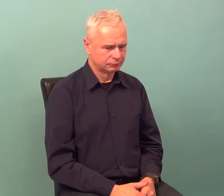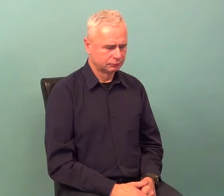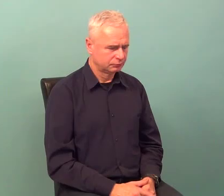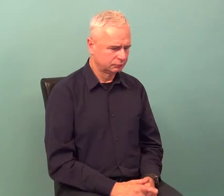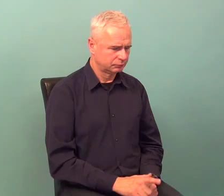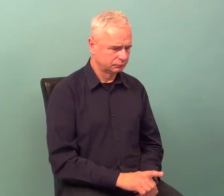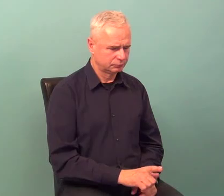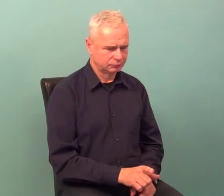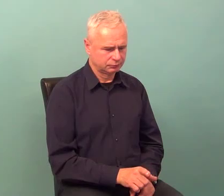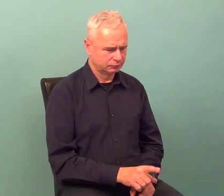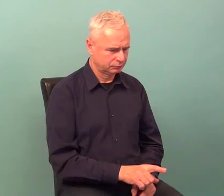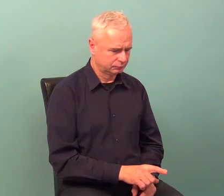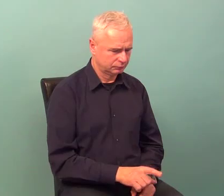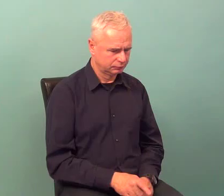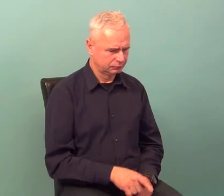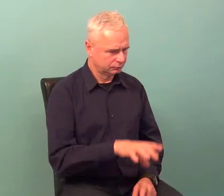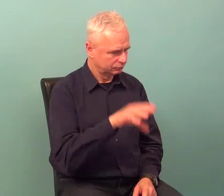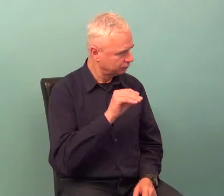To skopiować?